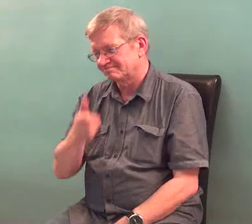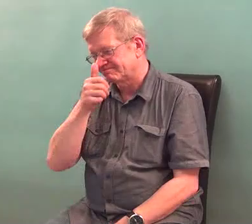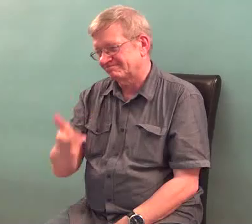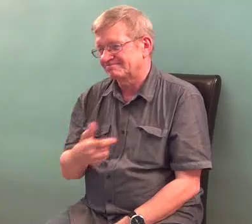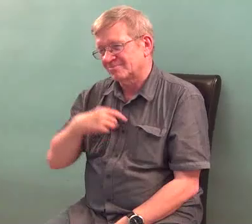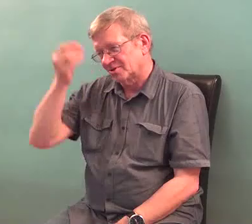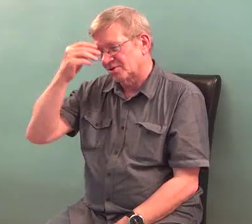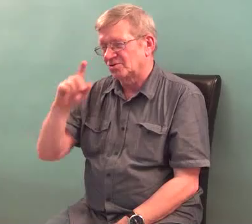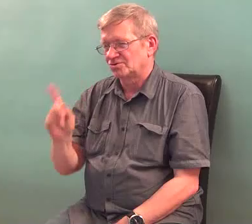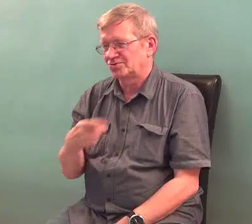Musiałbym pójść na naukę.